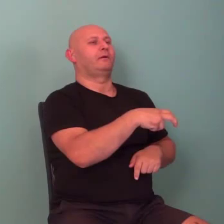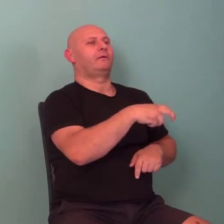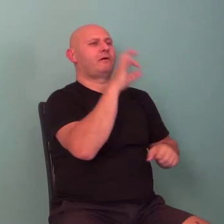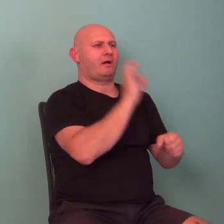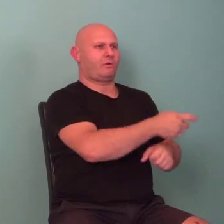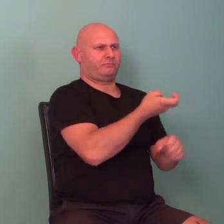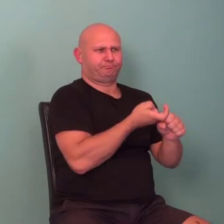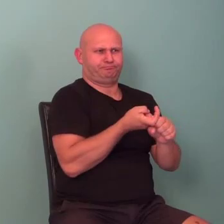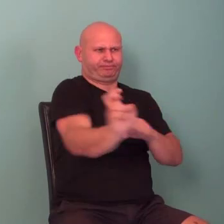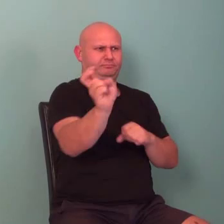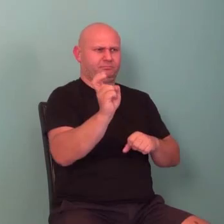Jednak ktoś go stamtąd wyrzuca.